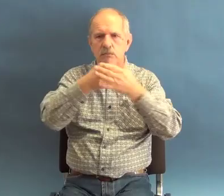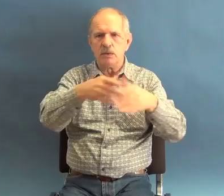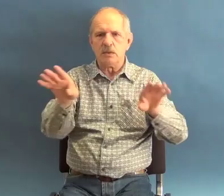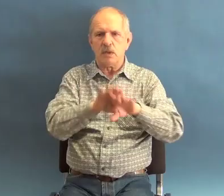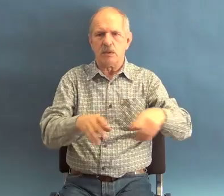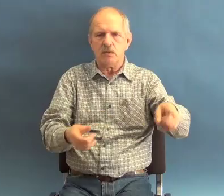Co to jest?